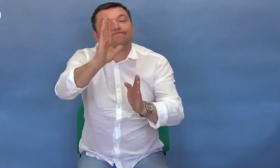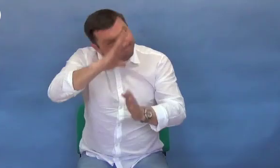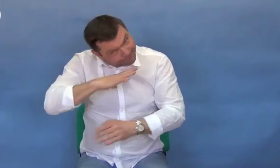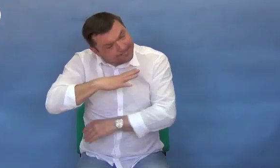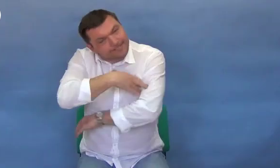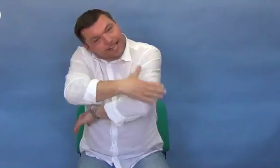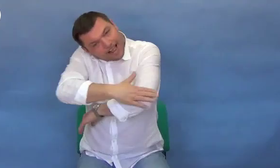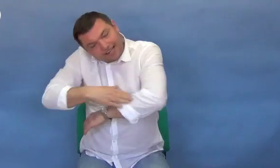Byłem za granicą.